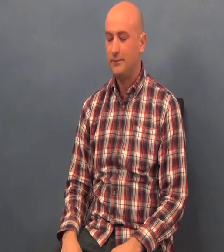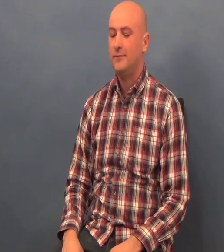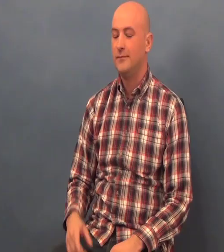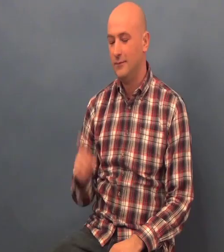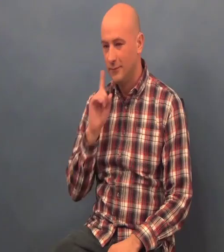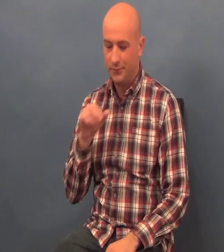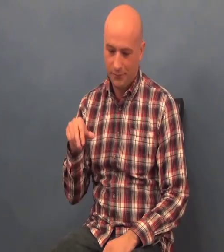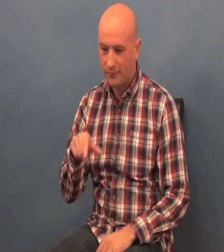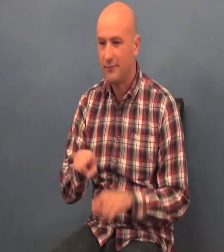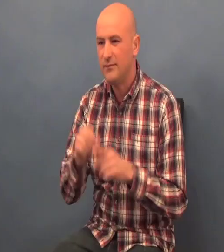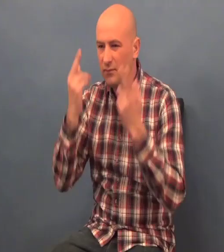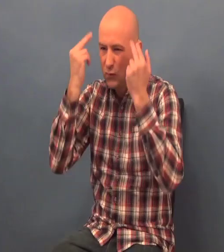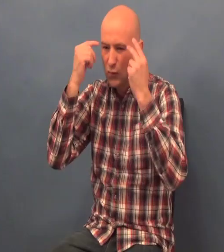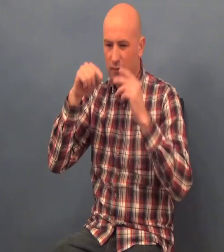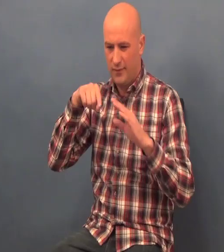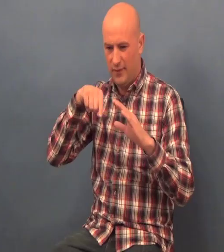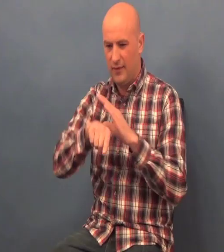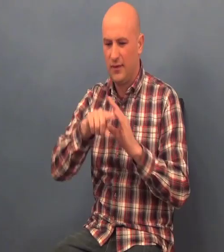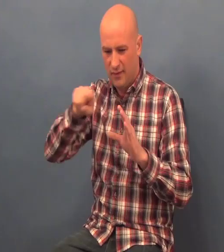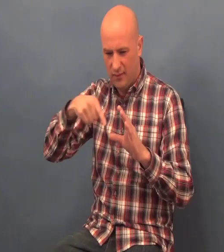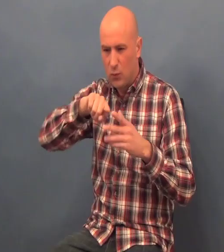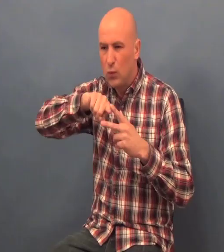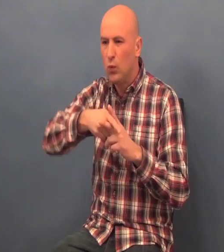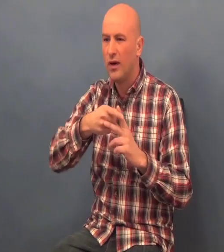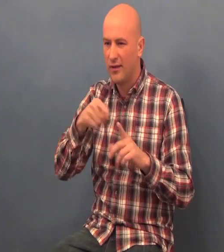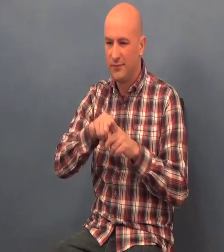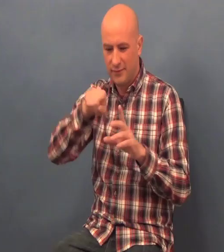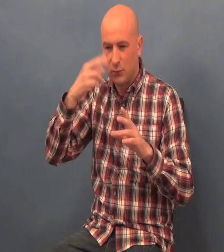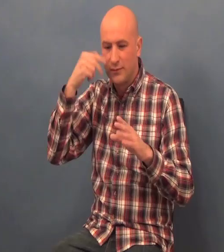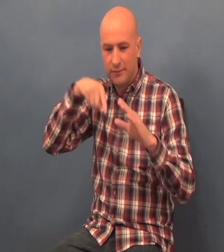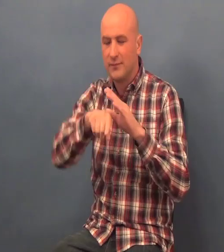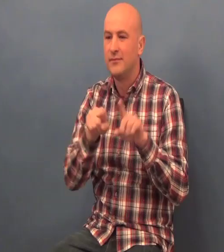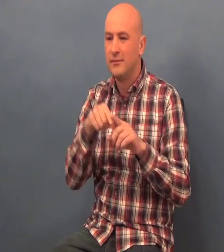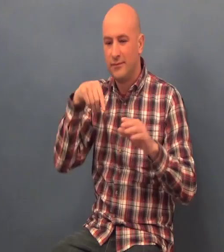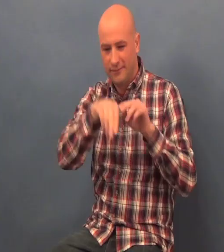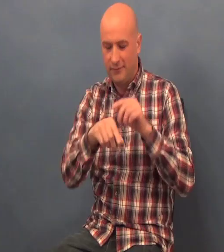Chłopak zauważa w ziemi norę podobną do króliczej.